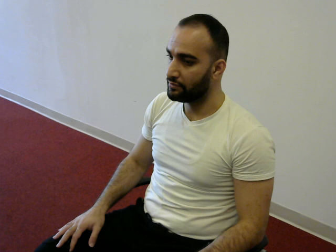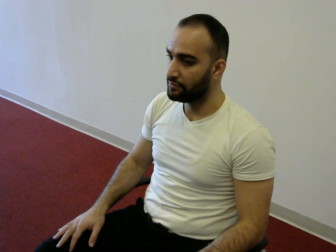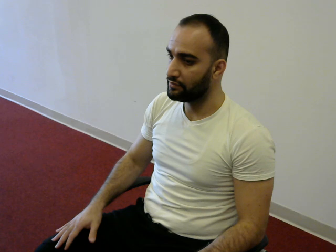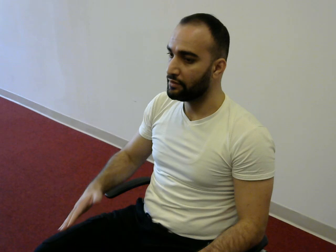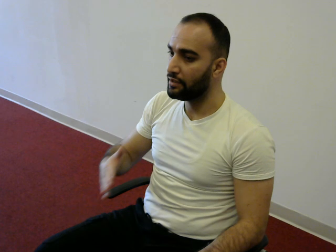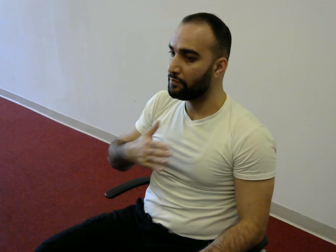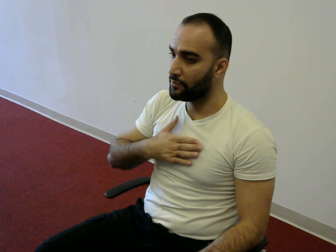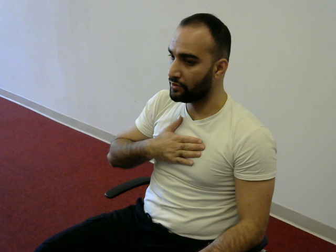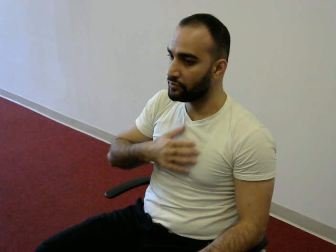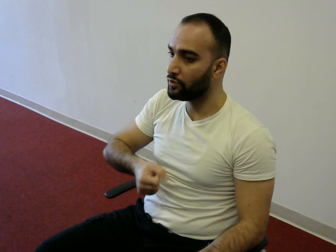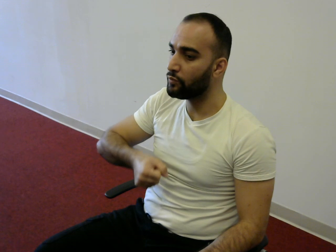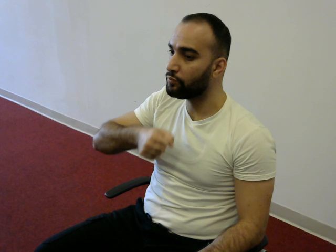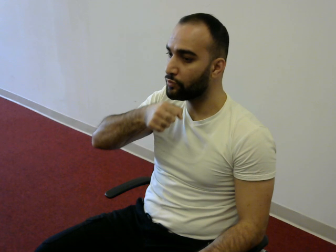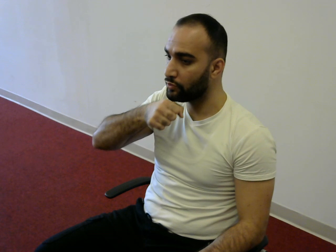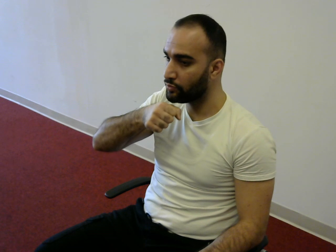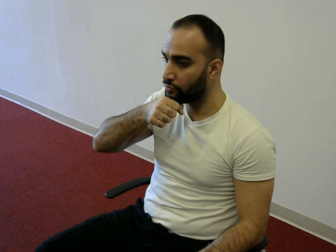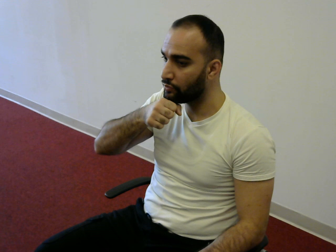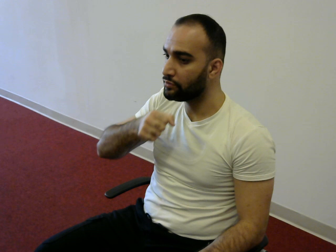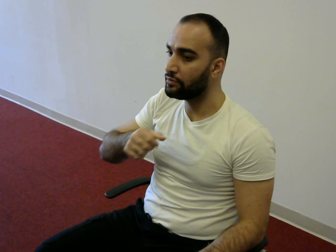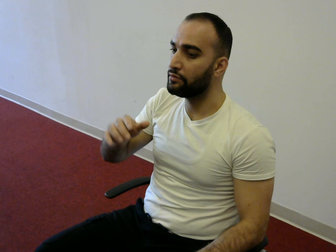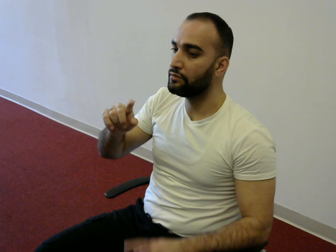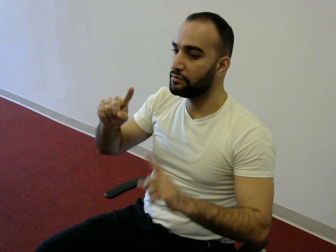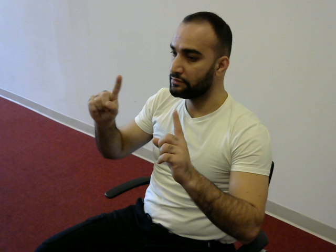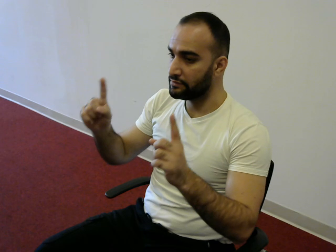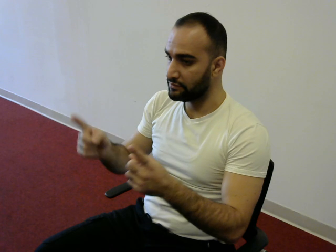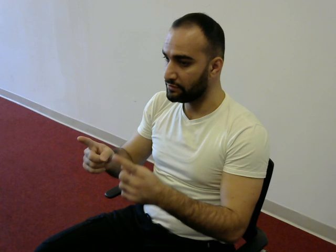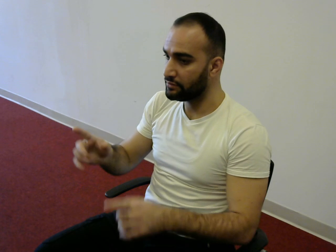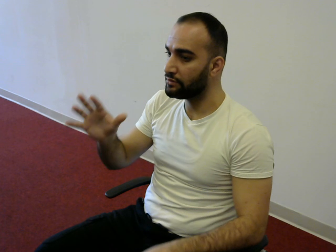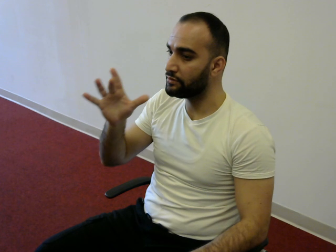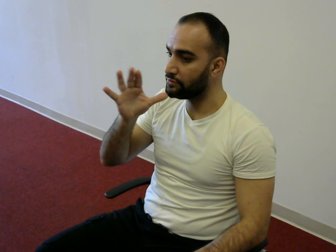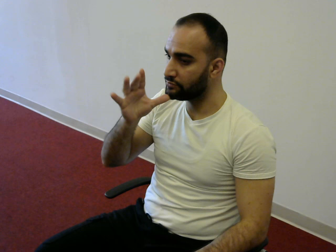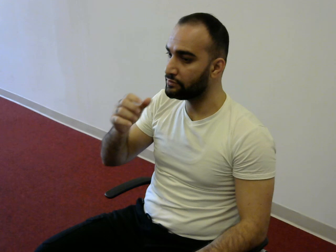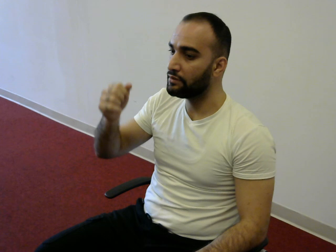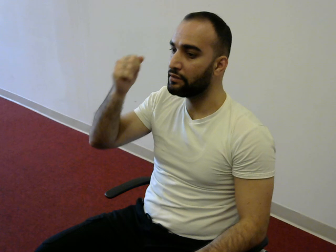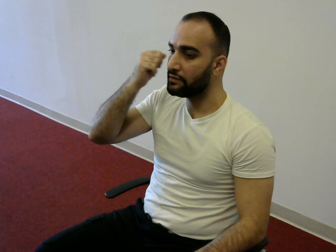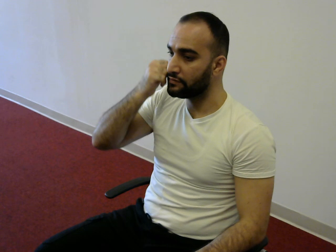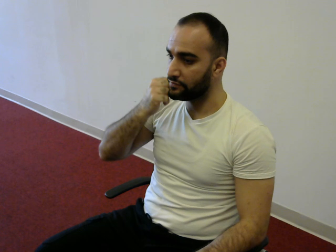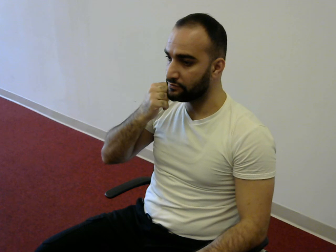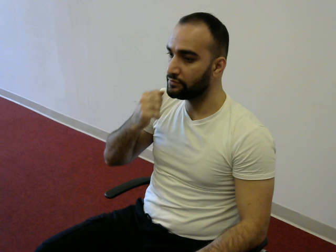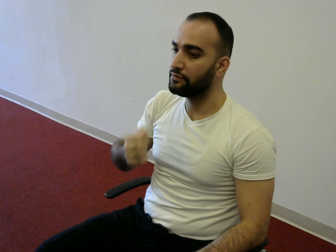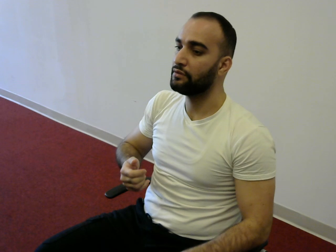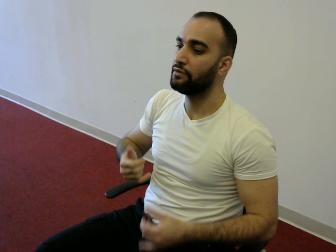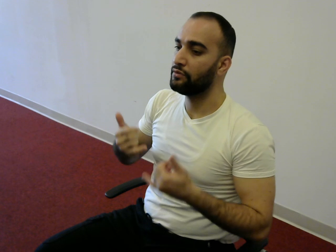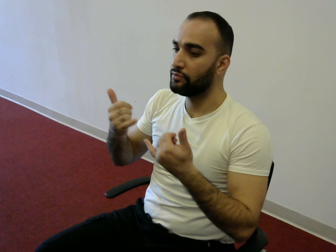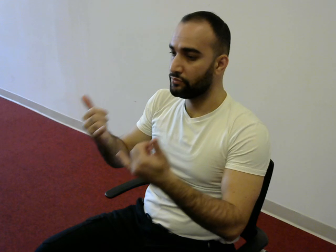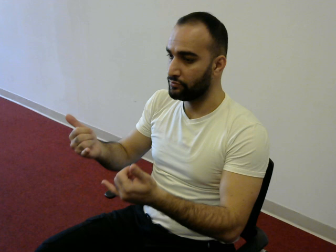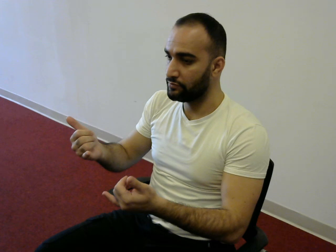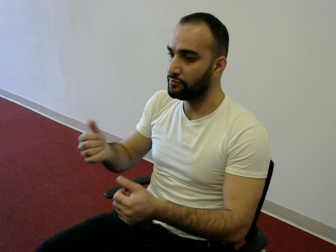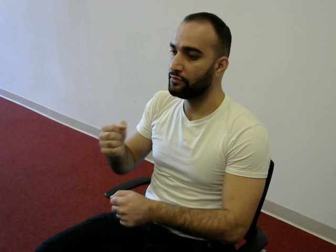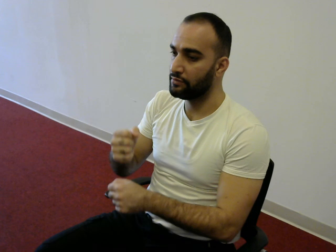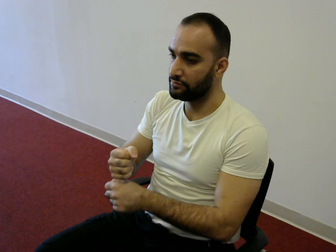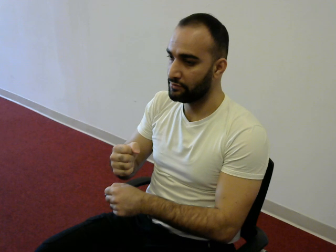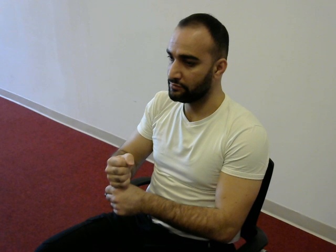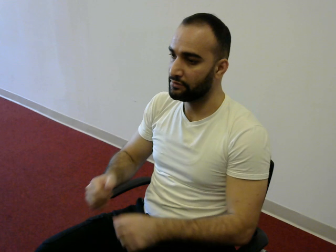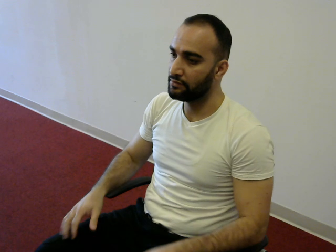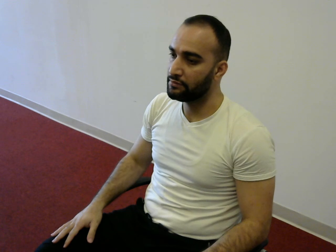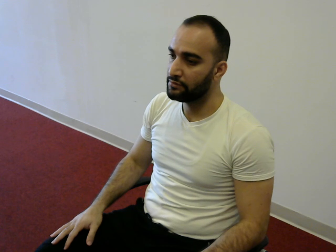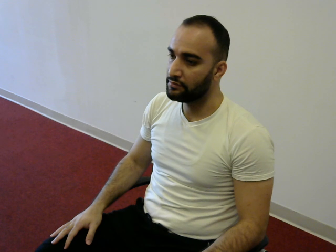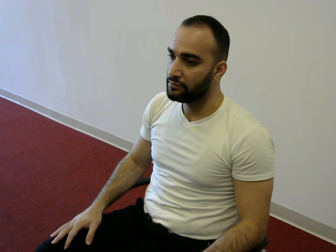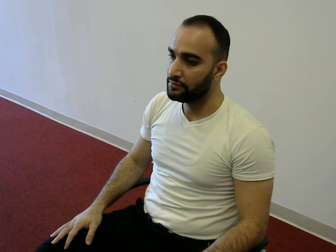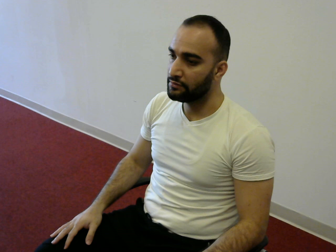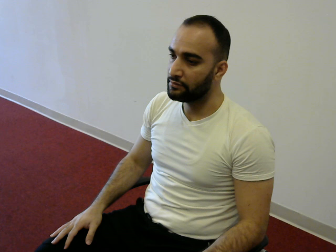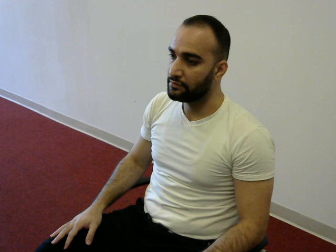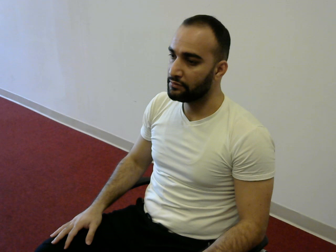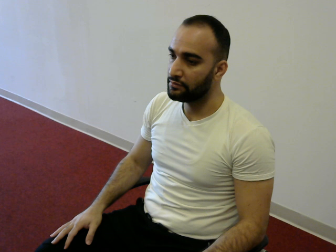Mən böyüklərə (yaşlılara) hörmət edirəm